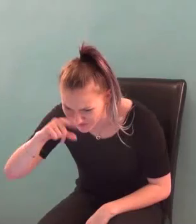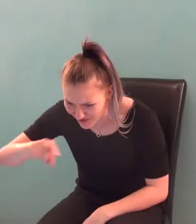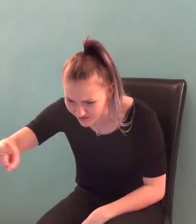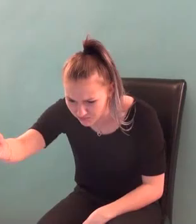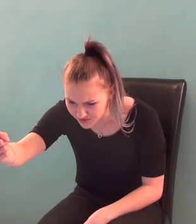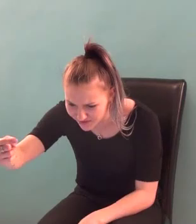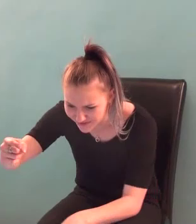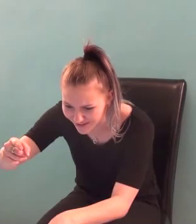Chwila.